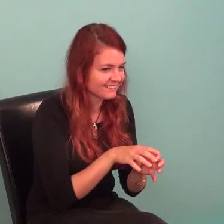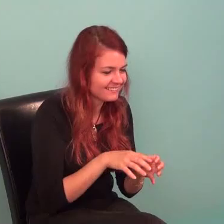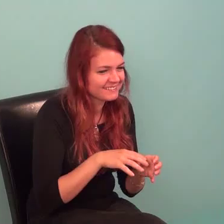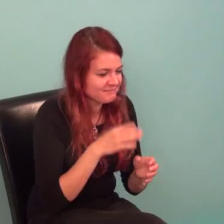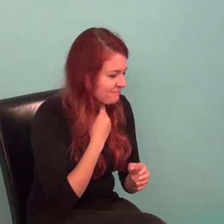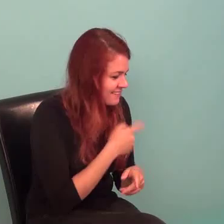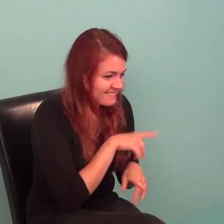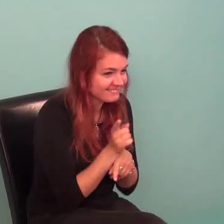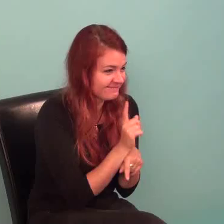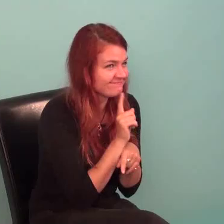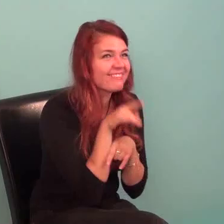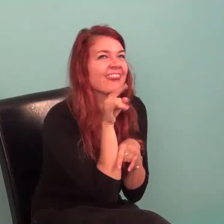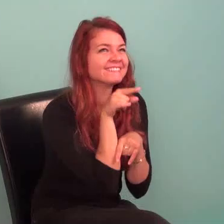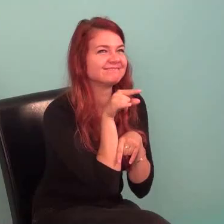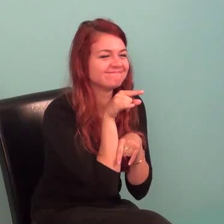Pies merda ogonem i patrzy na chłopca.